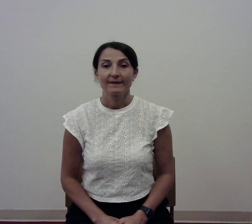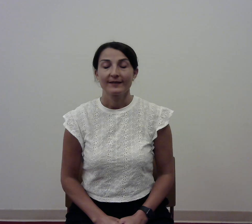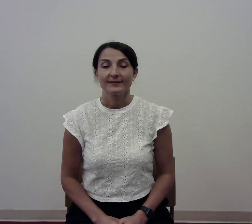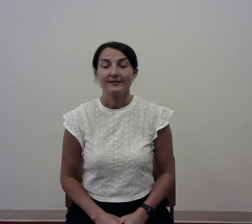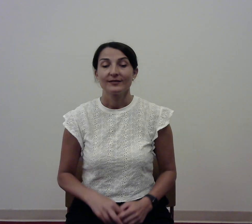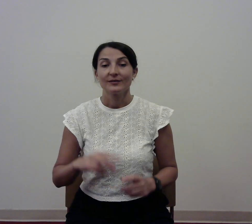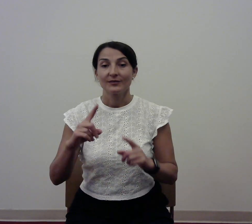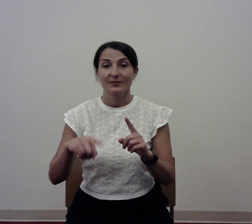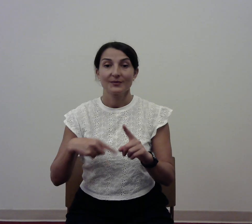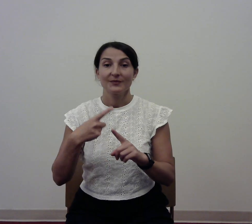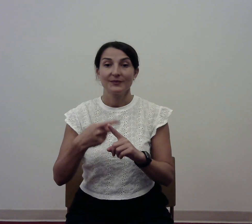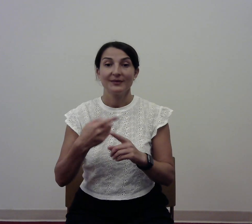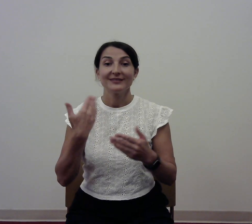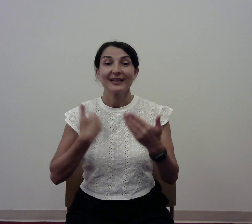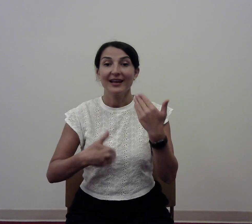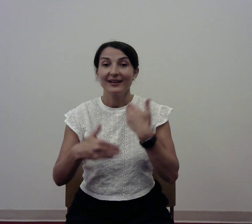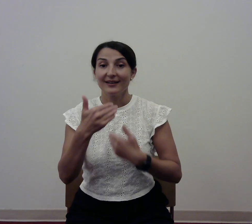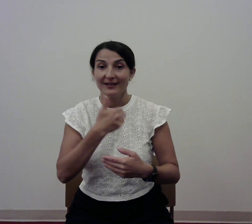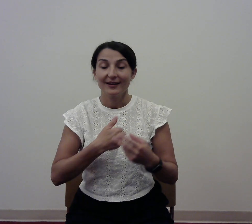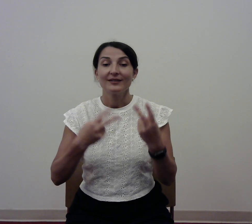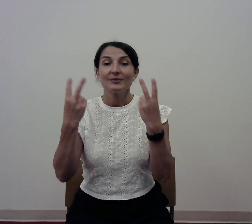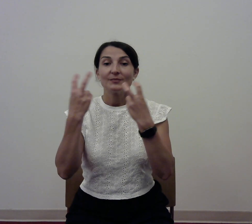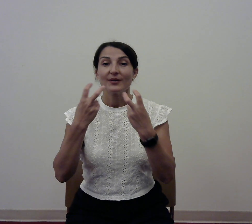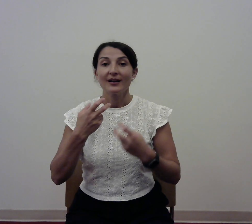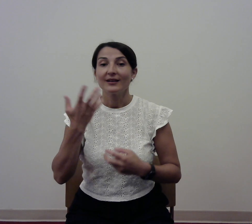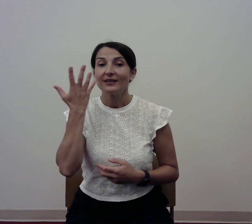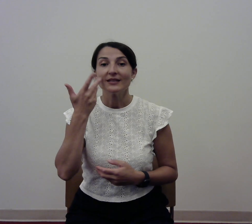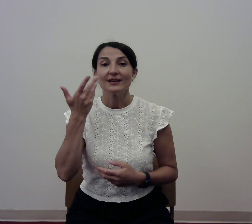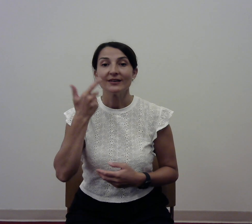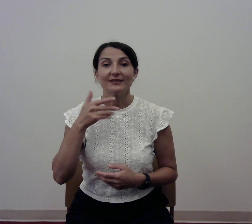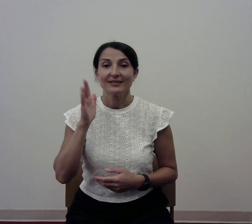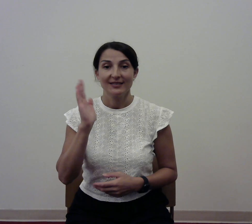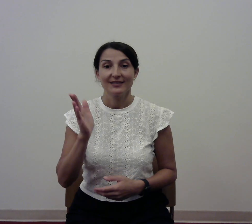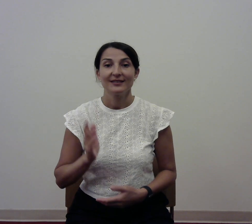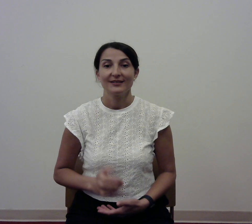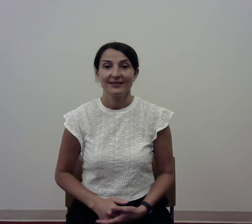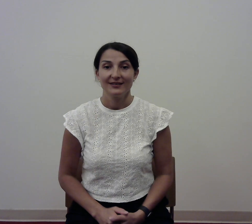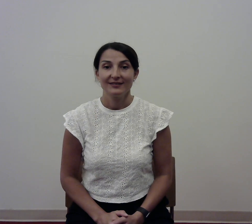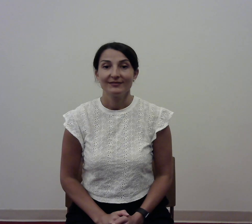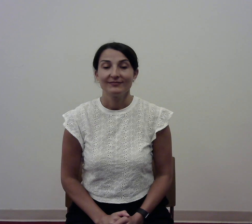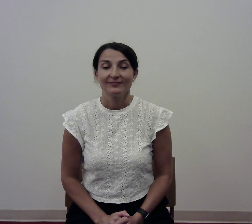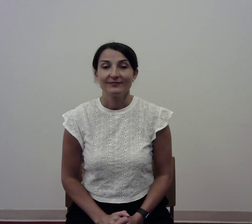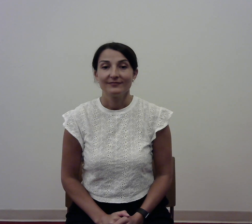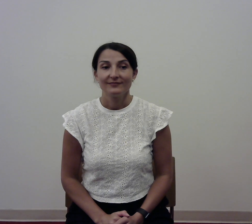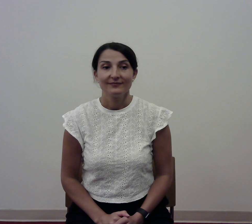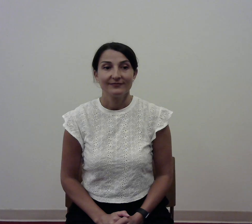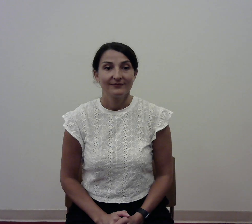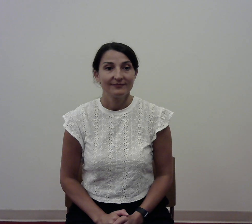Növbəti əlillik müayinəsi nə zaman keçiriləcək?